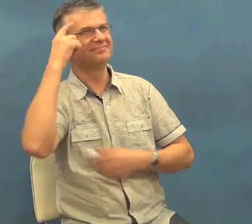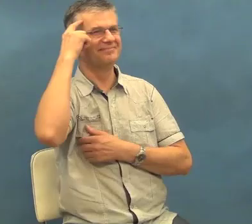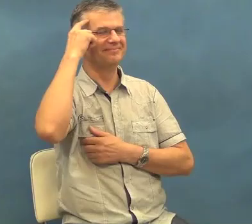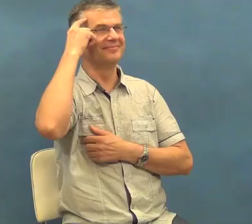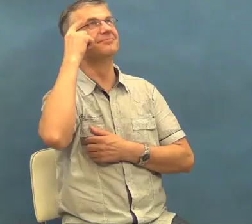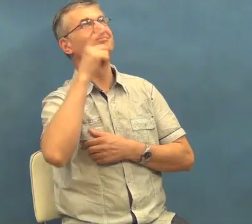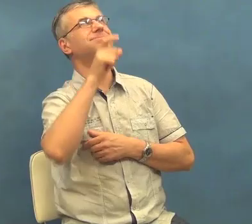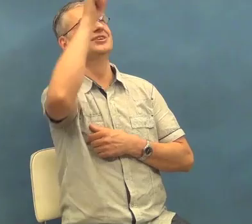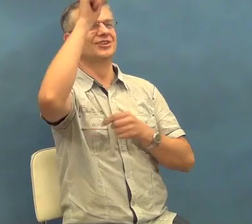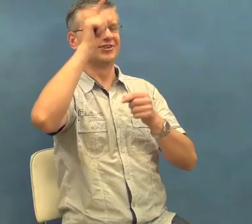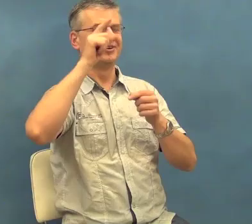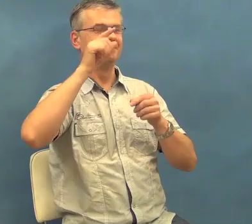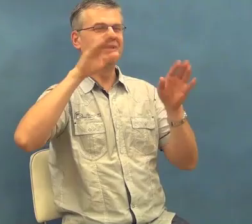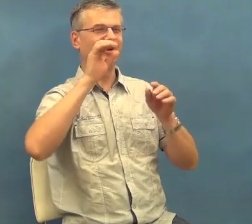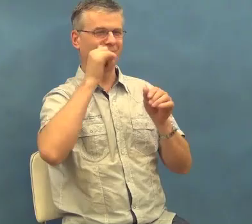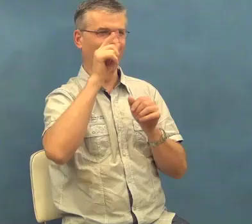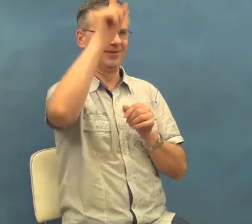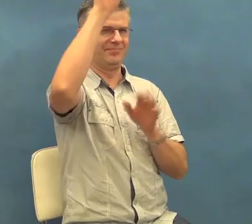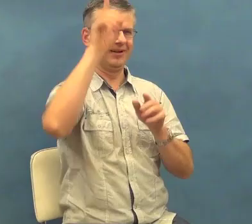Na górze wieżowca jest żółty ptak.